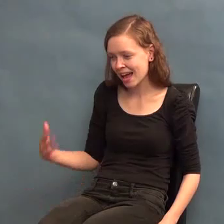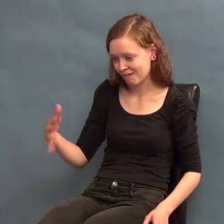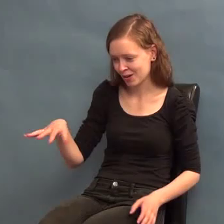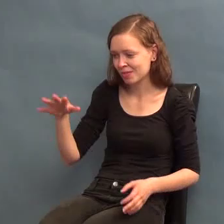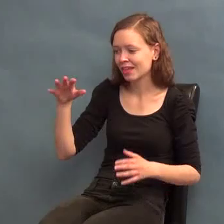Aha.